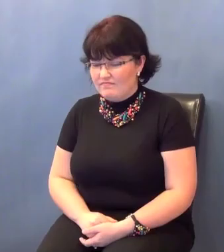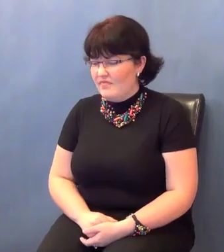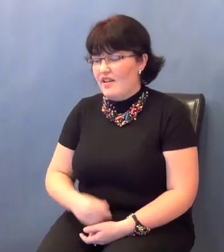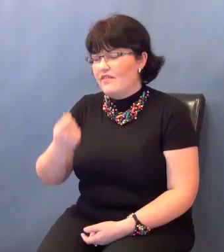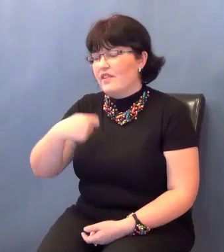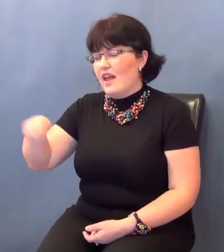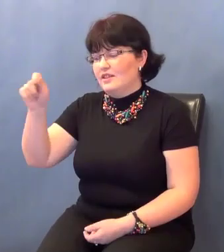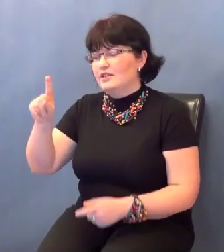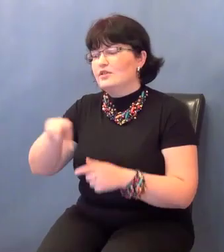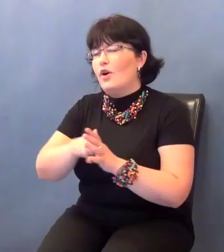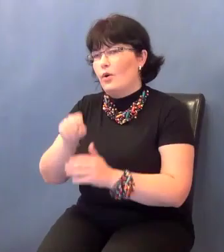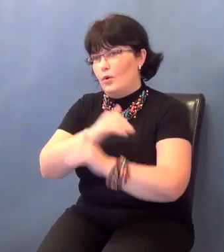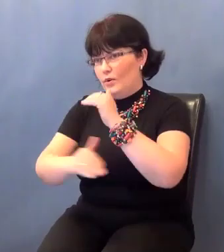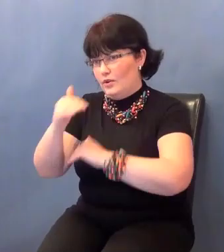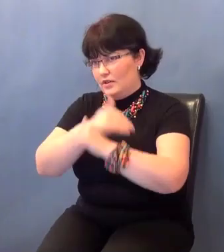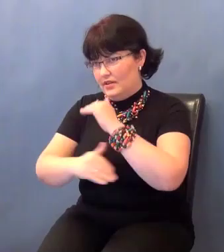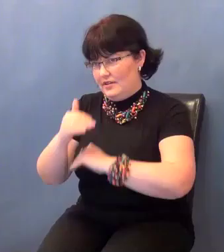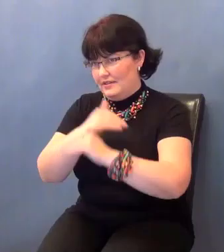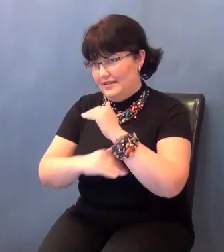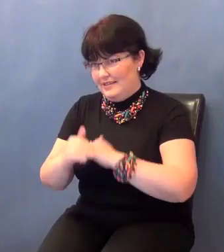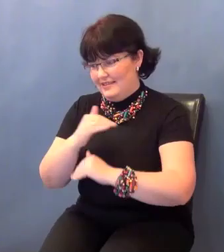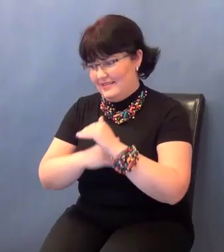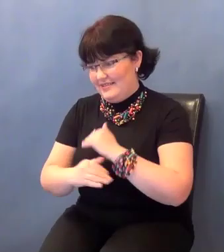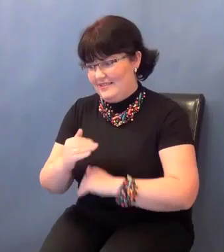Wyjeżdżam w góry.